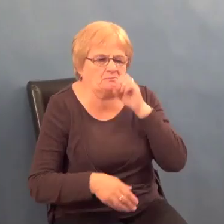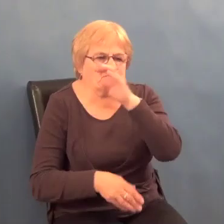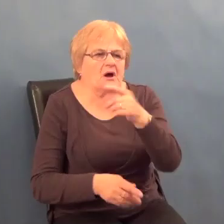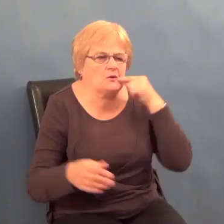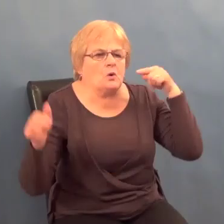Wypluwa.